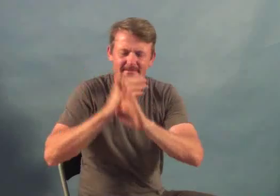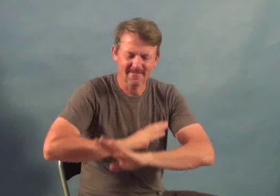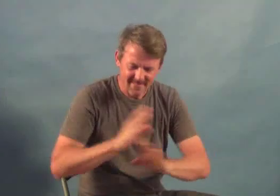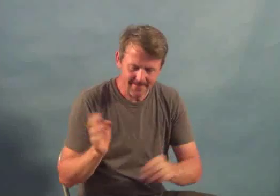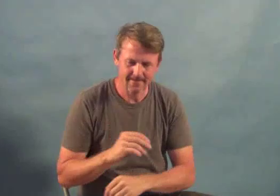I skończył.